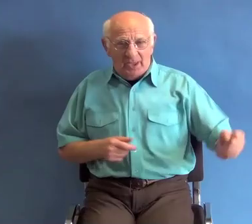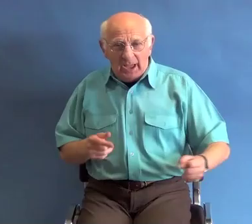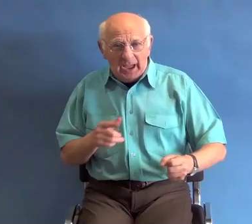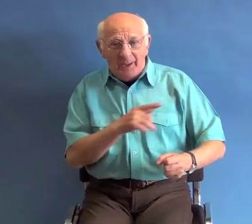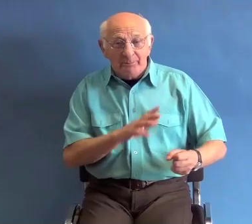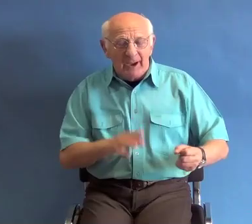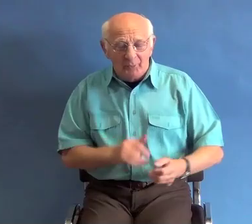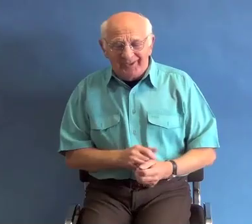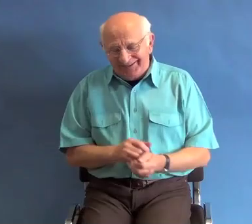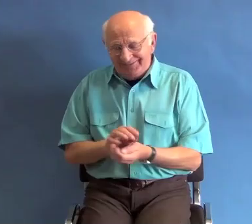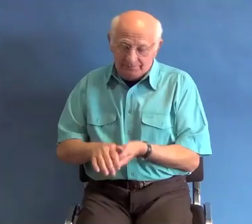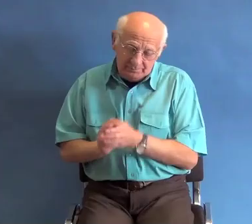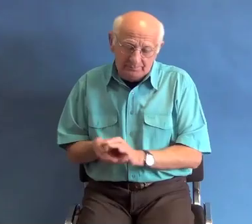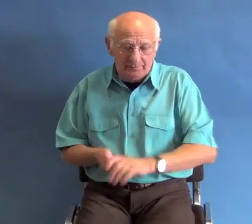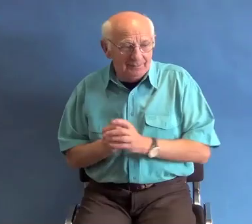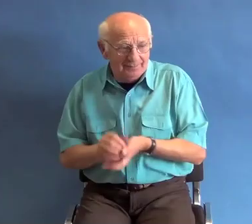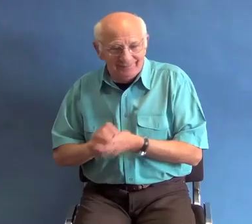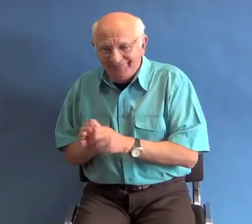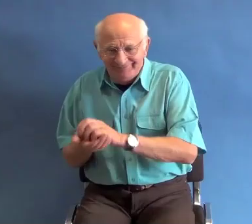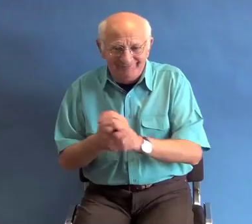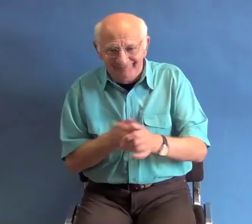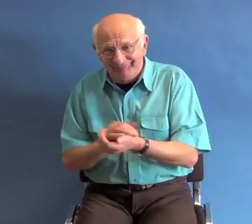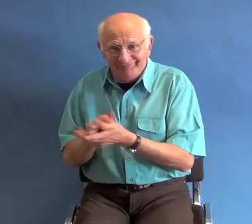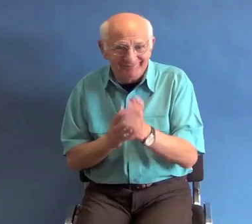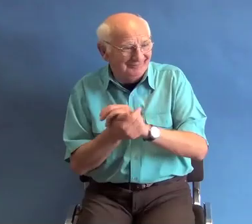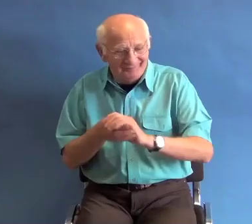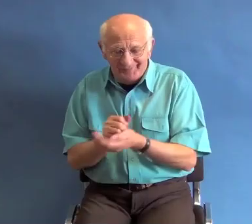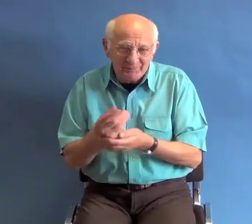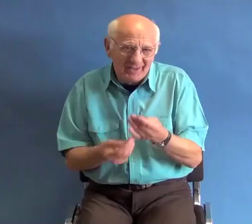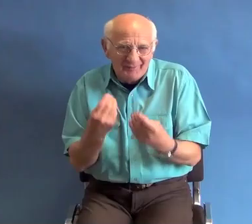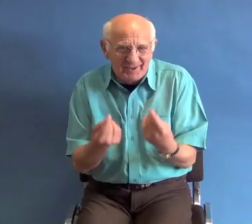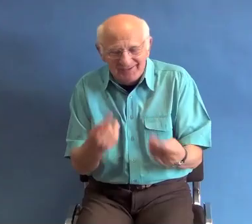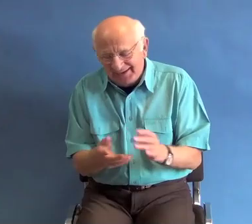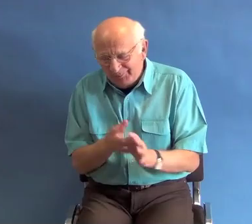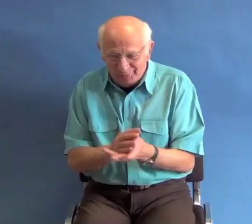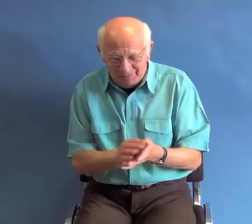A mały zaczął udawać, że bawi się tym co ma w rękach.